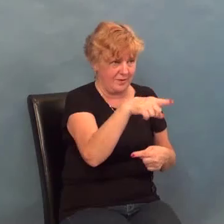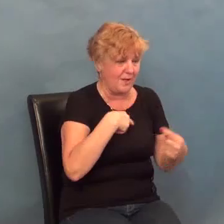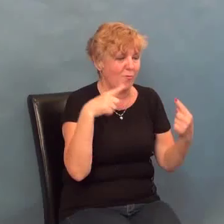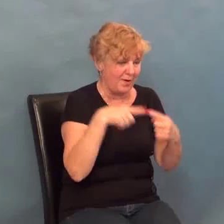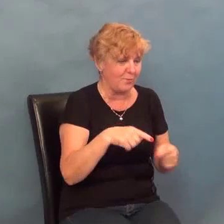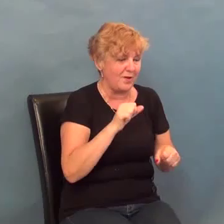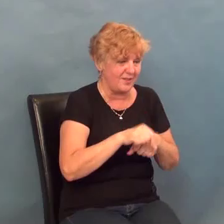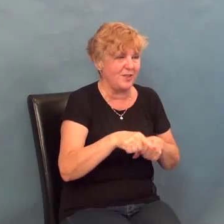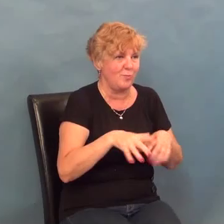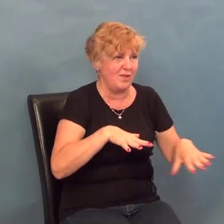Jest tu miejsce w Warszawie.